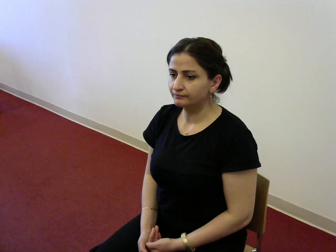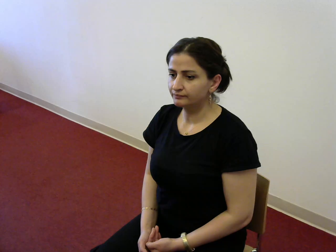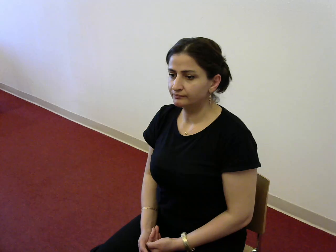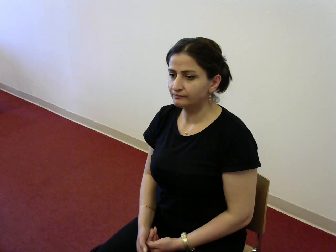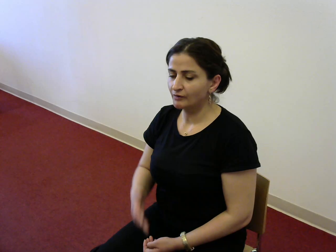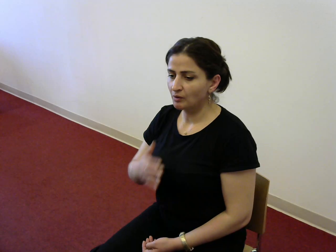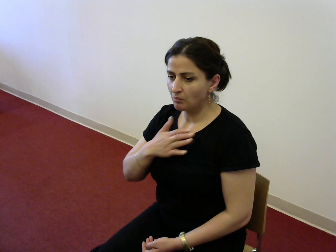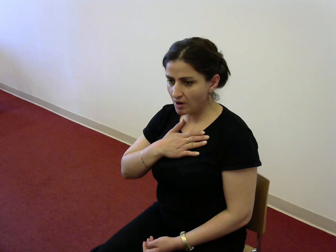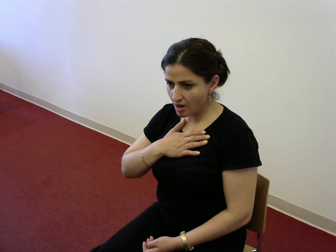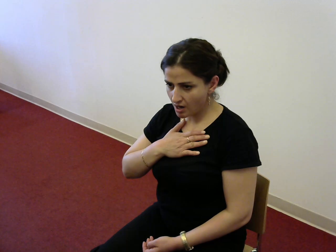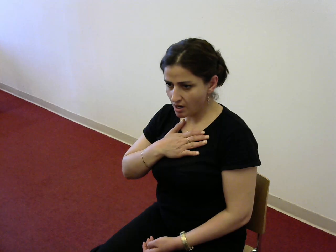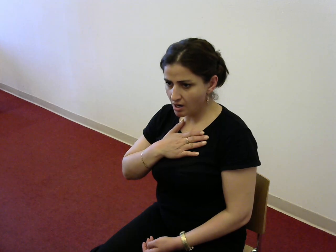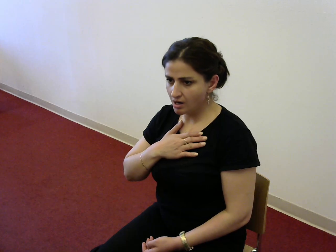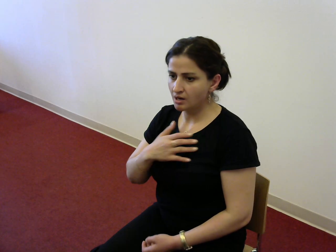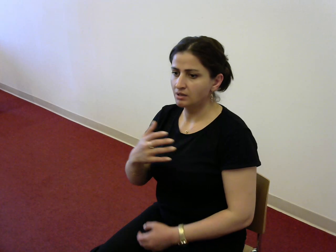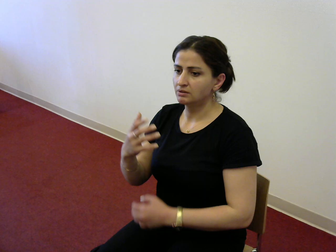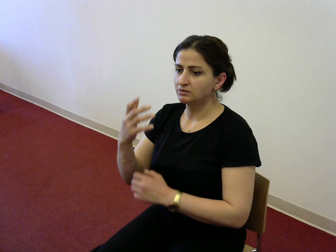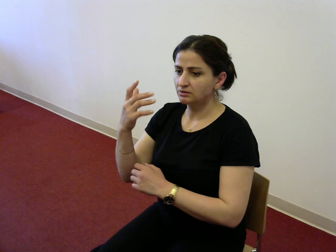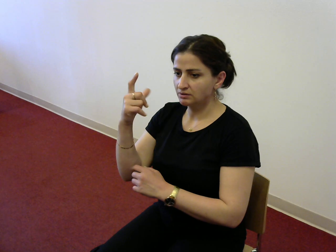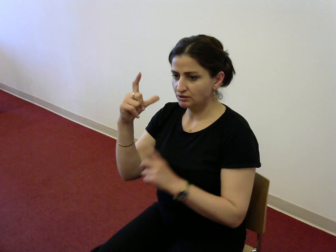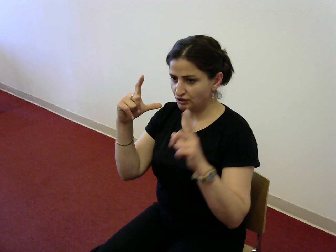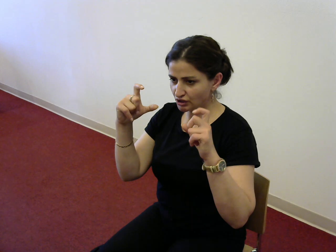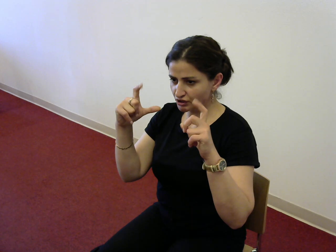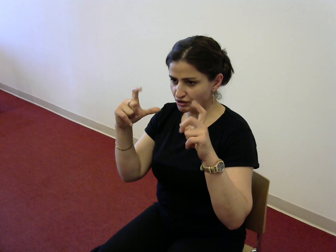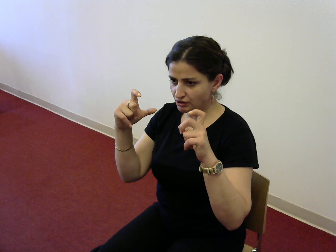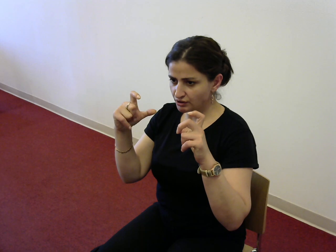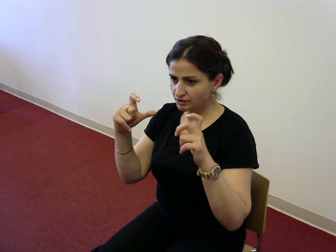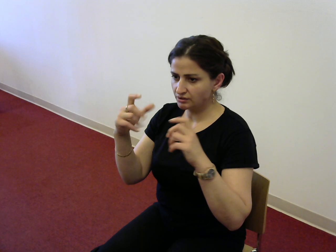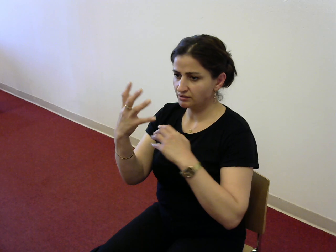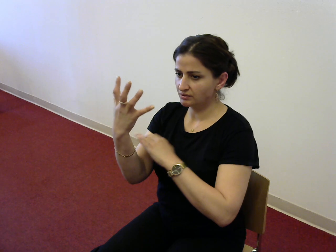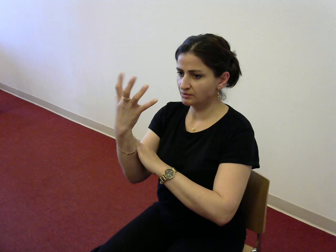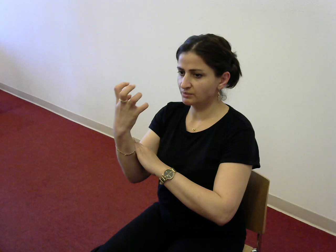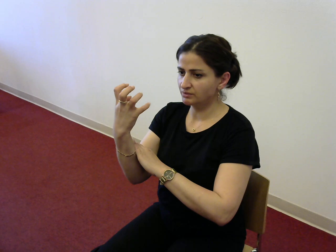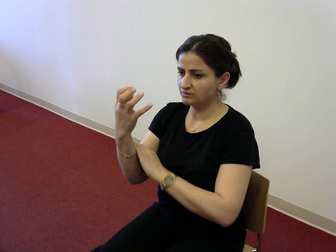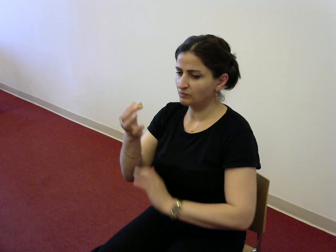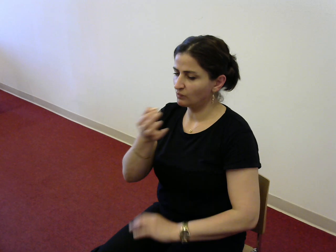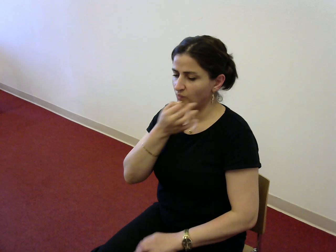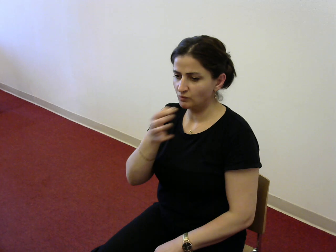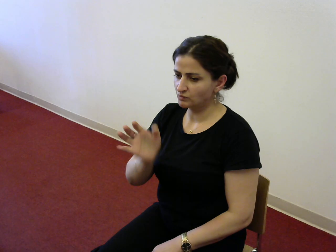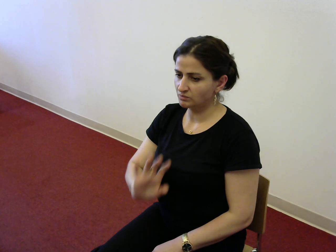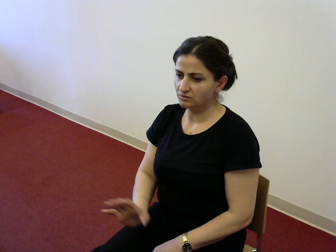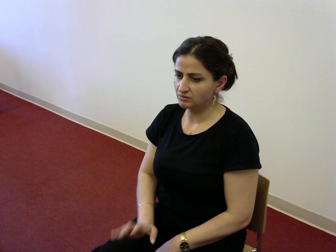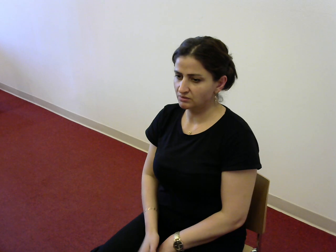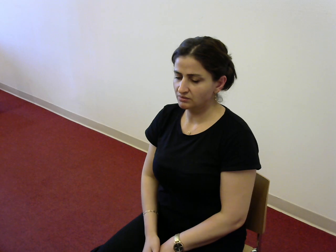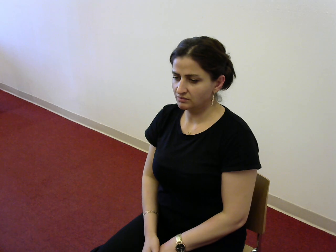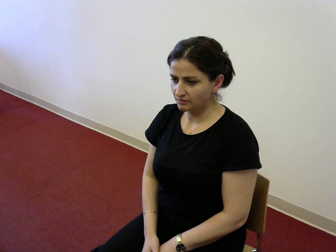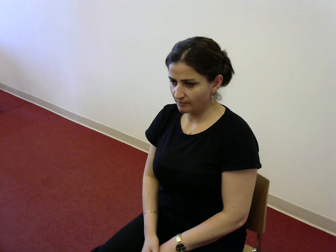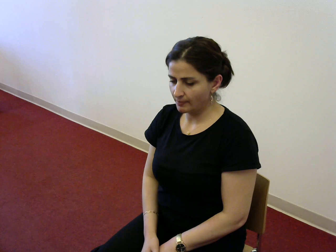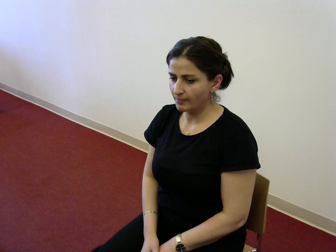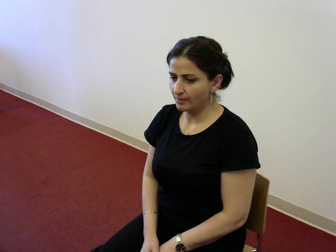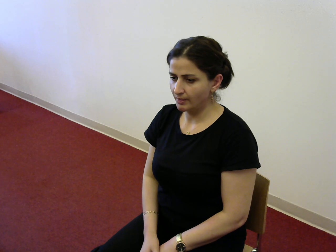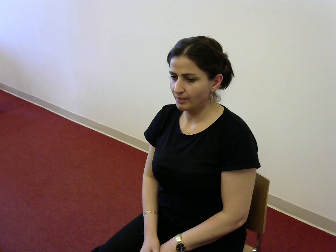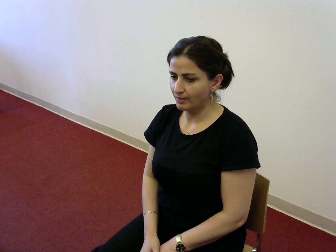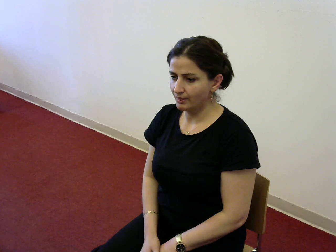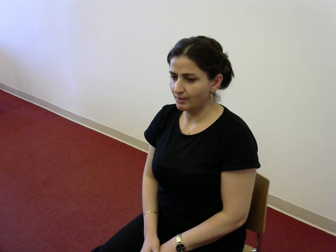Mənim şəkil çəkdirməkdən xoşum gəlir